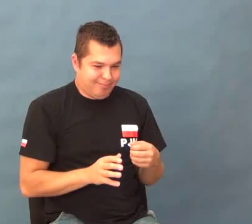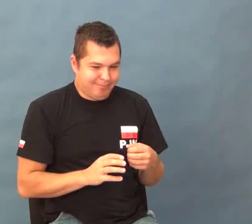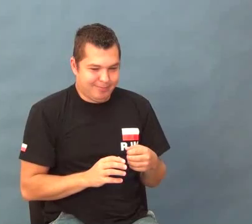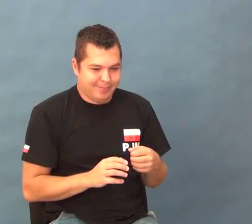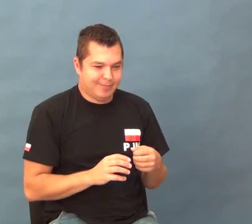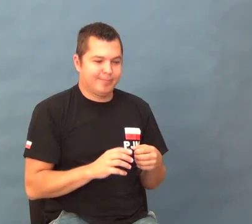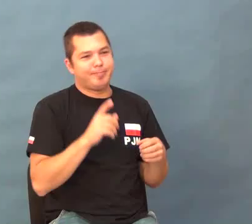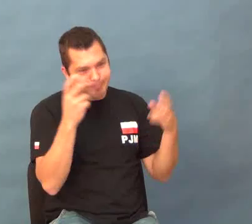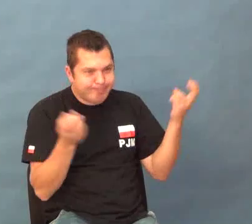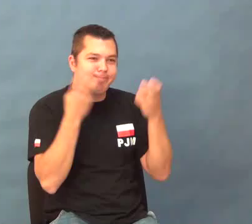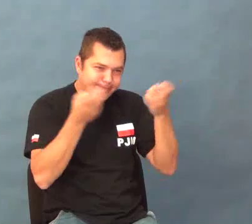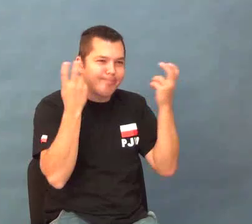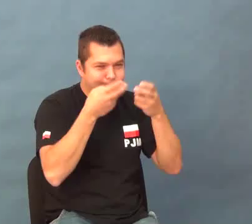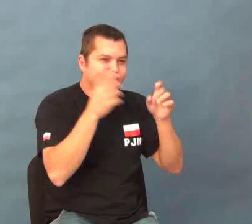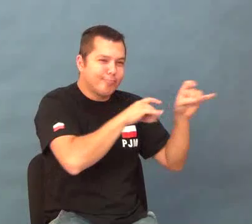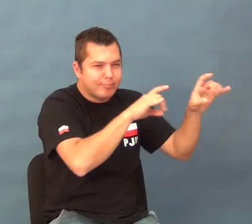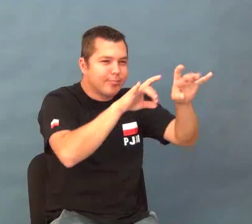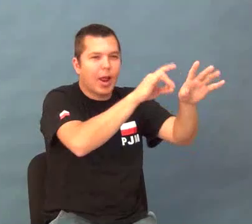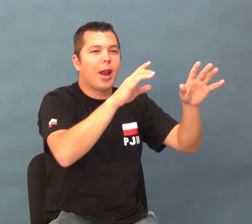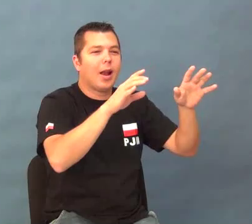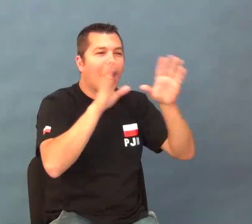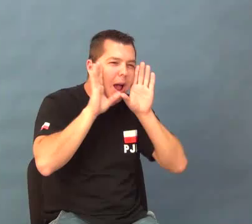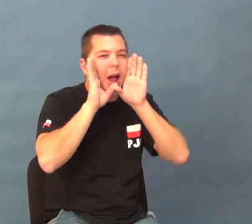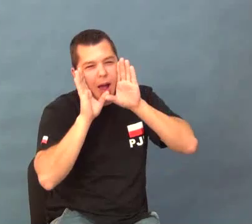Szukają, biegają, wołają.